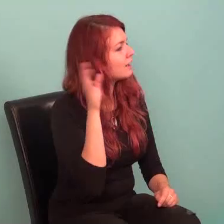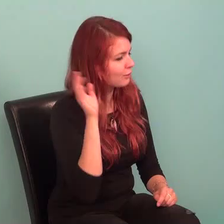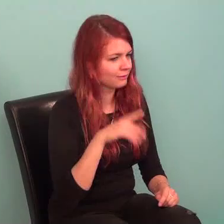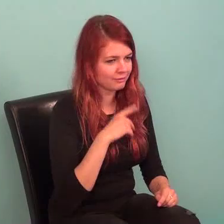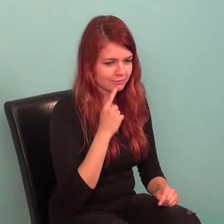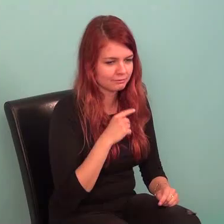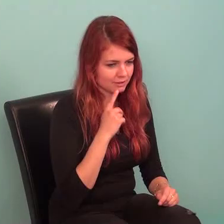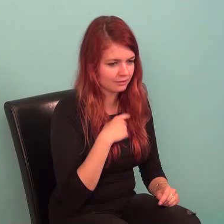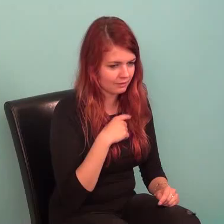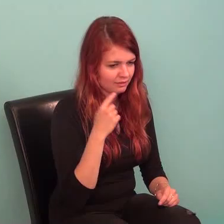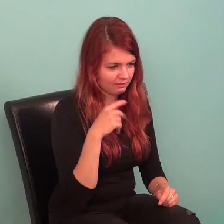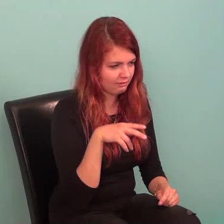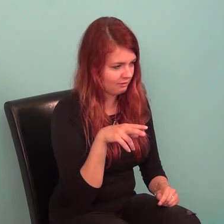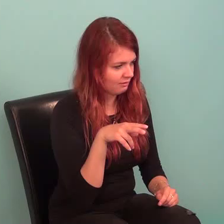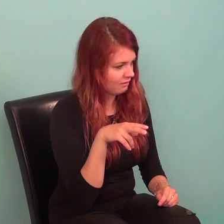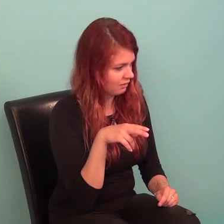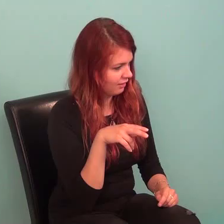Pan jest zdziwiony i patrzy na nich.